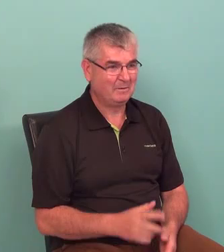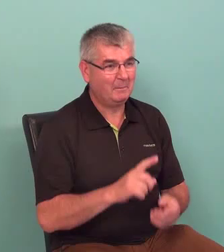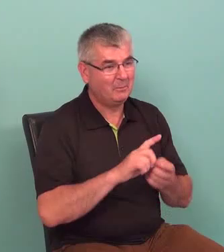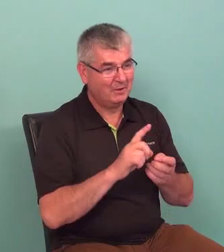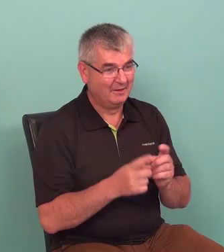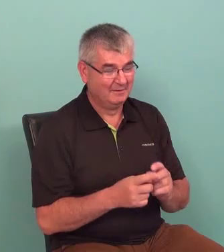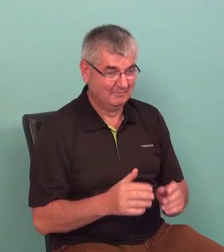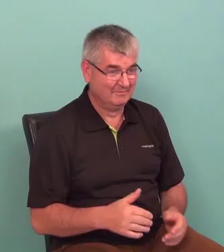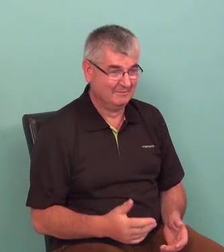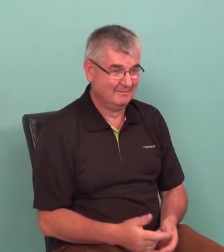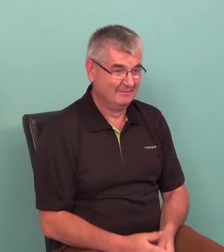Możemy się spotkać.